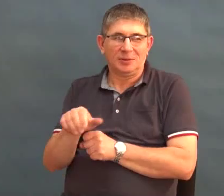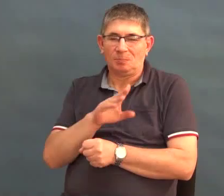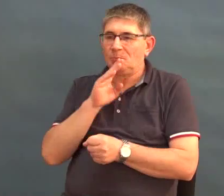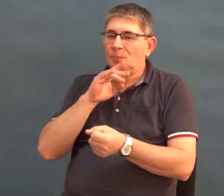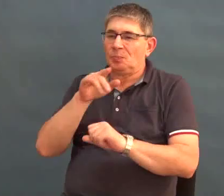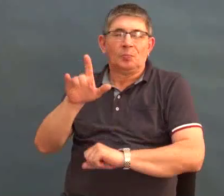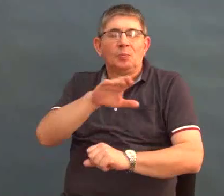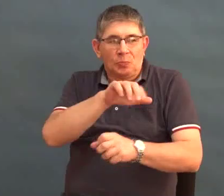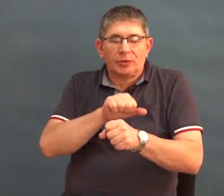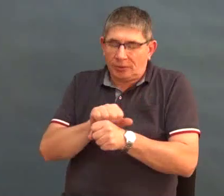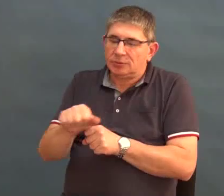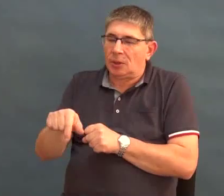Podobno... jest.